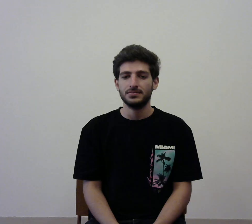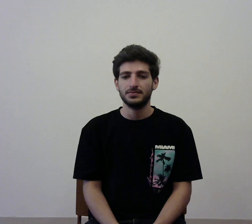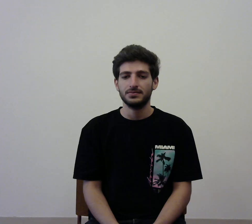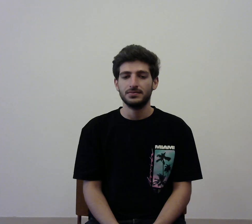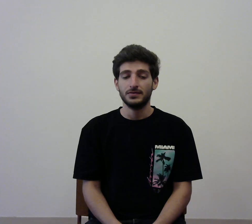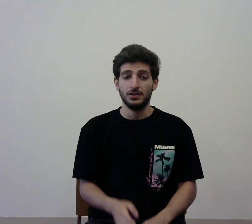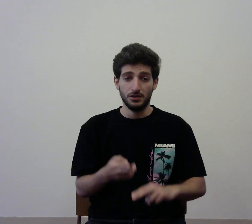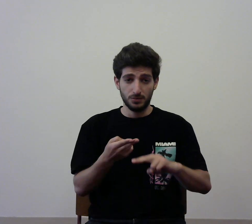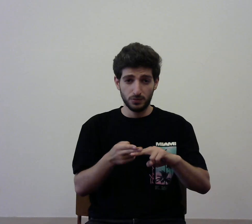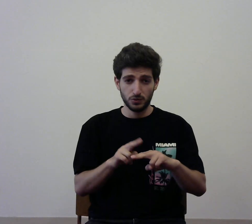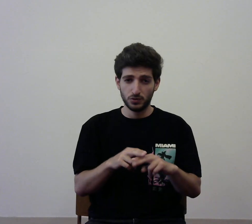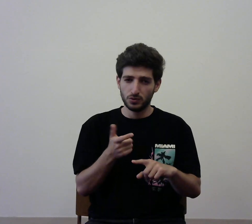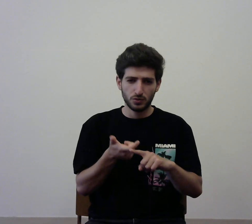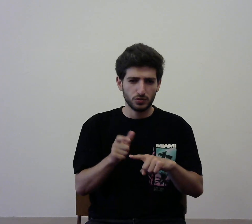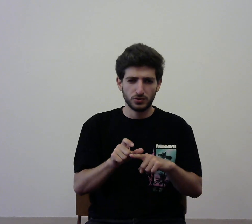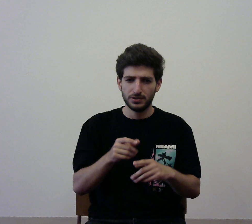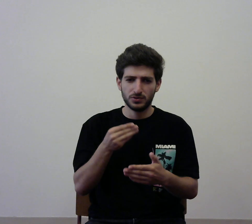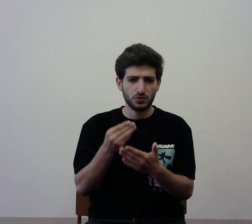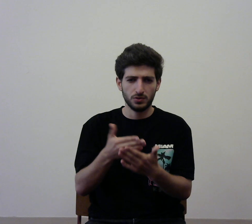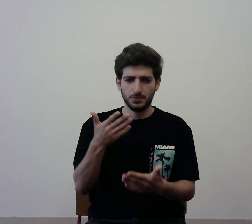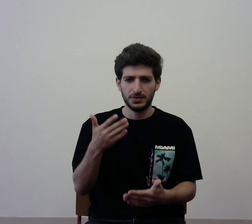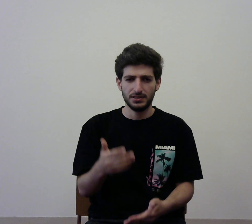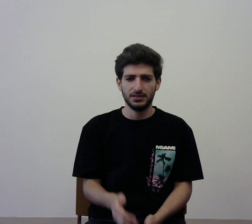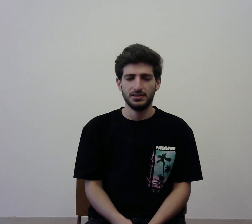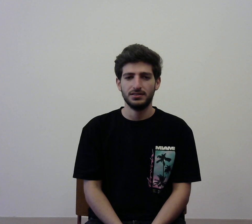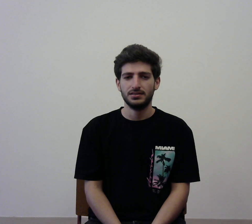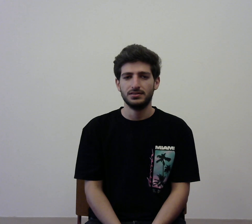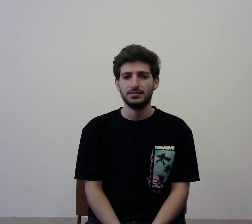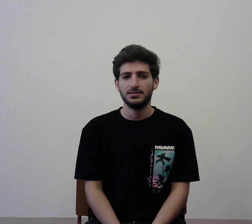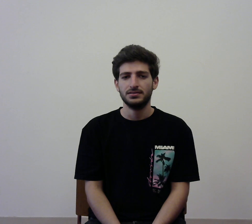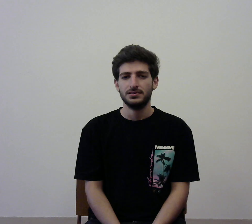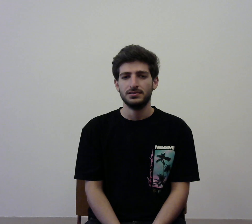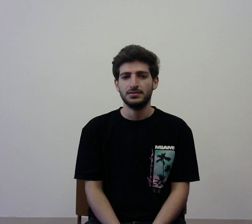Bu çox bahadır